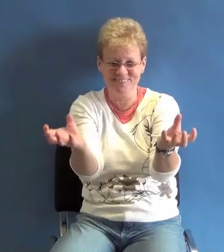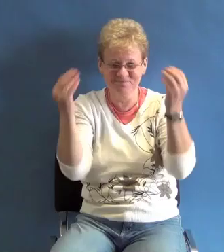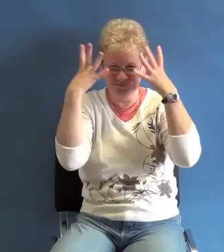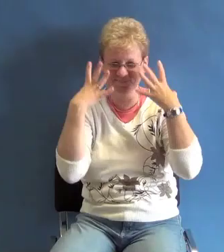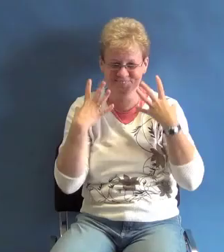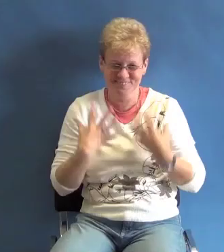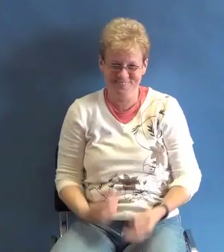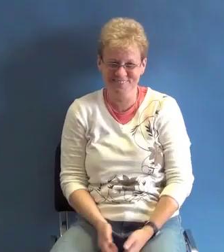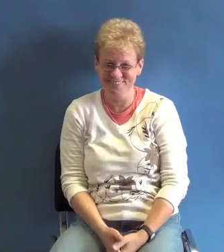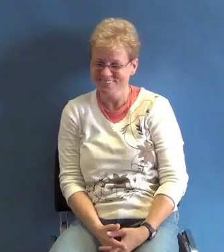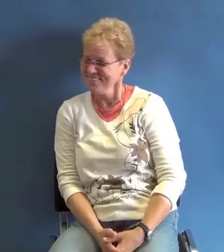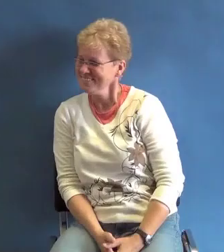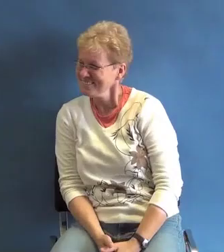Rozbije się i się pobrudzisz.